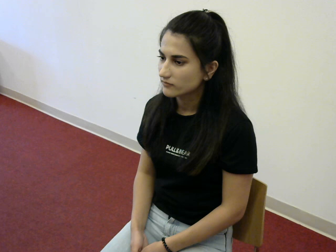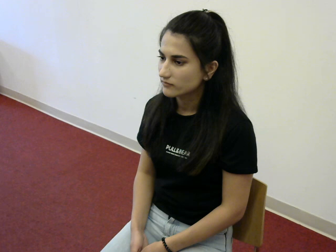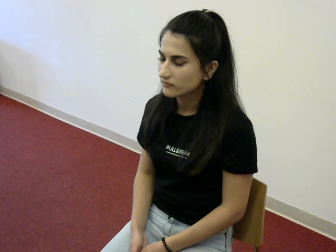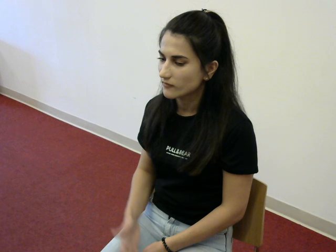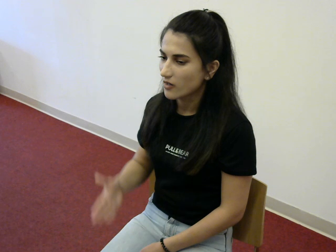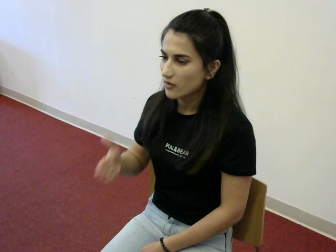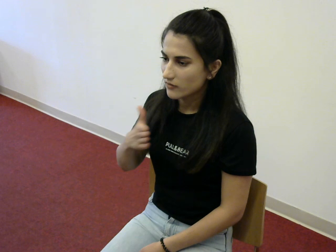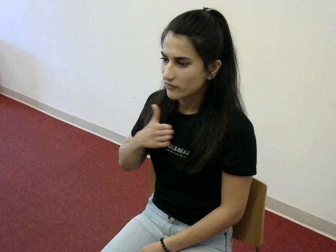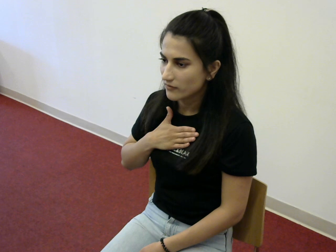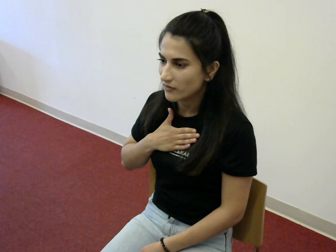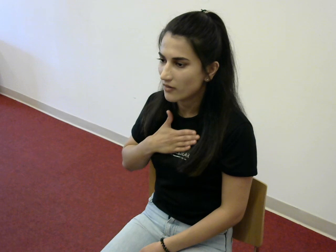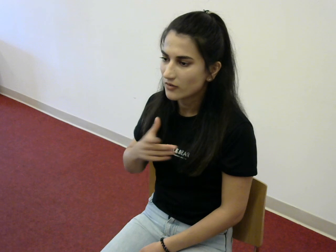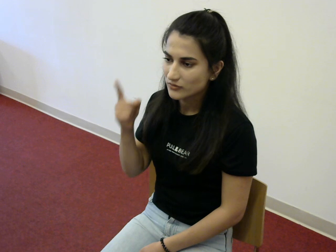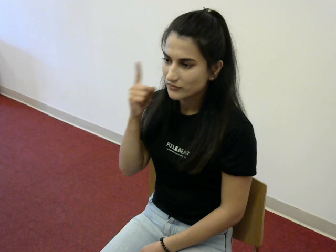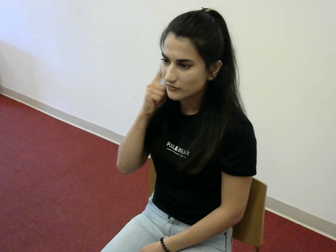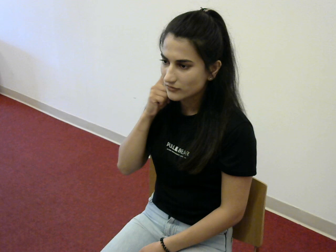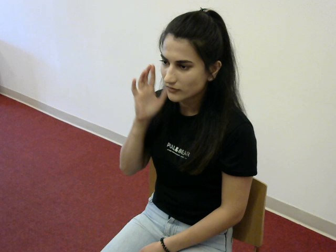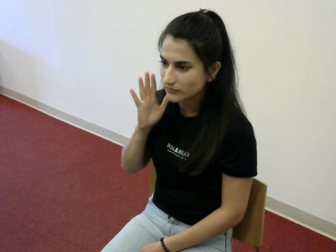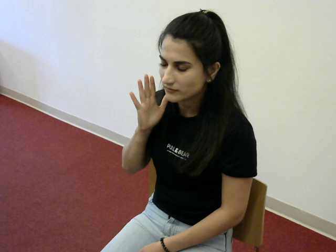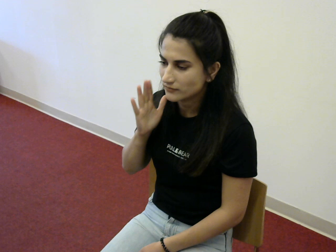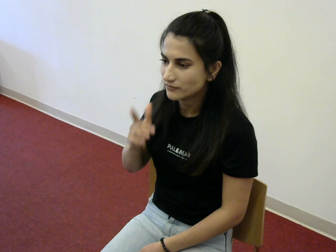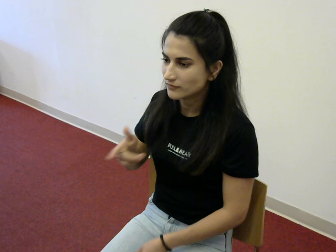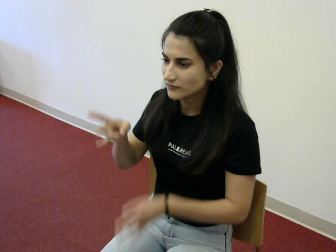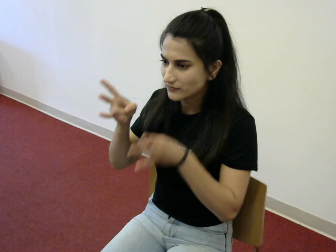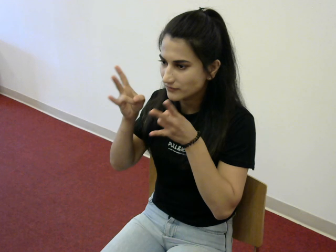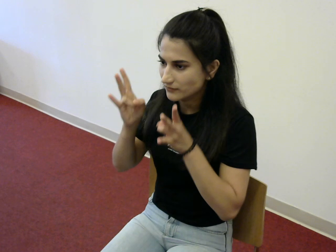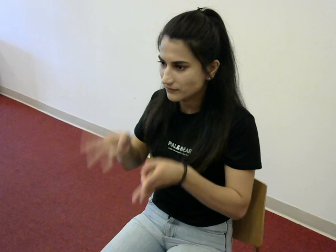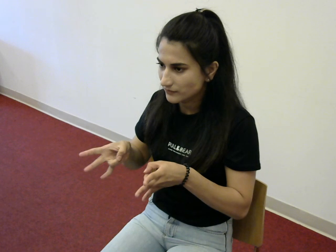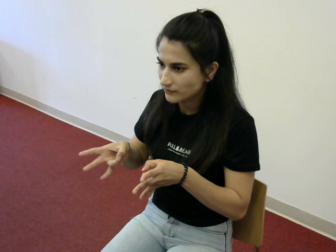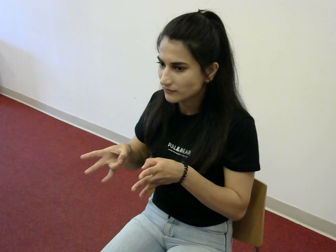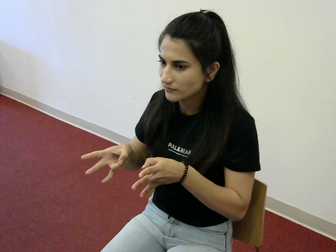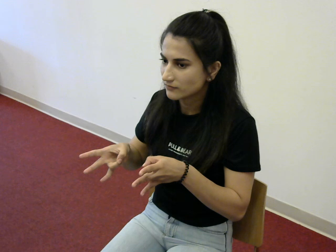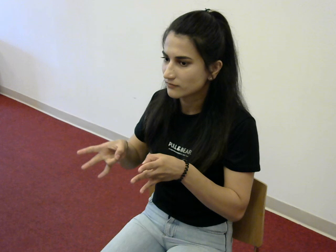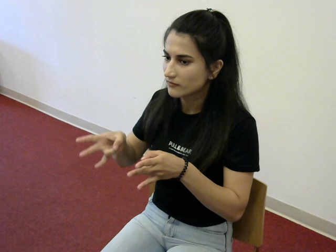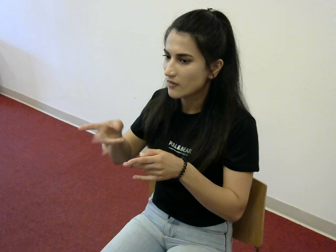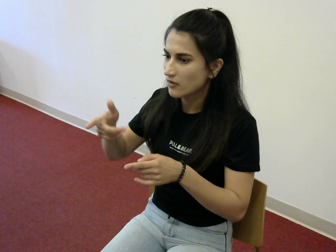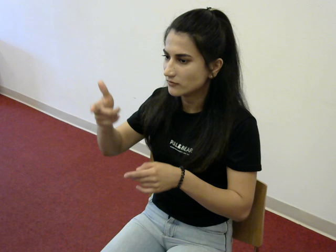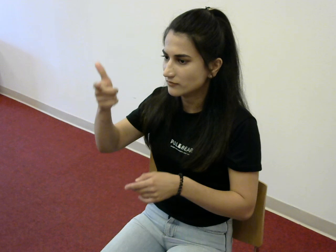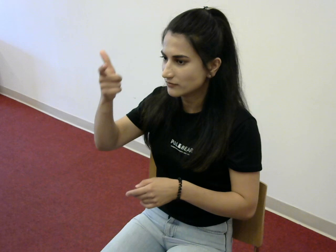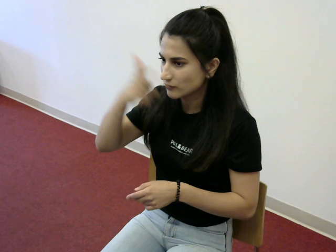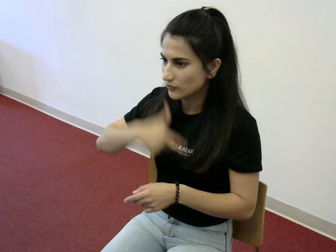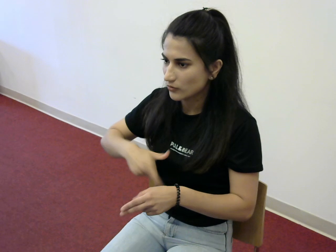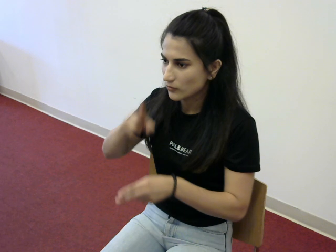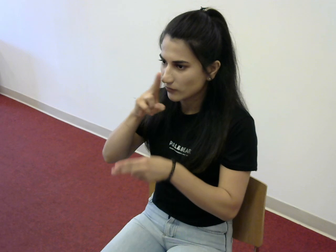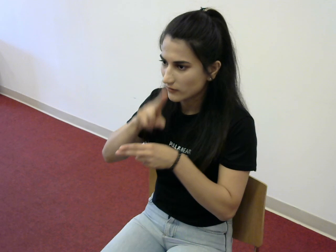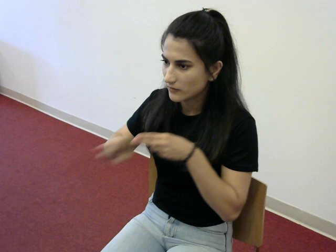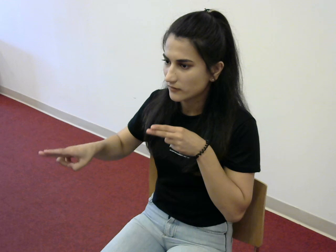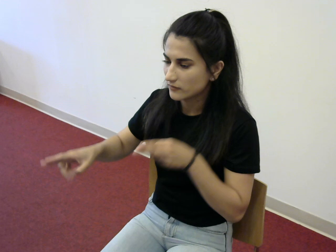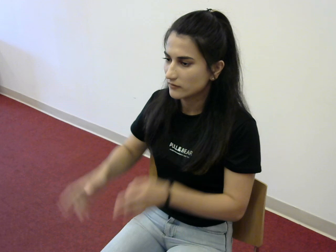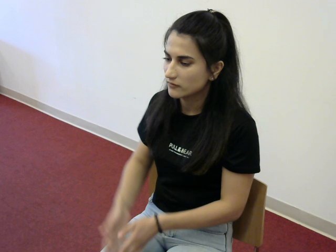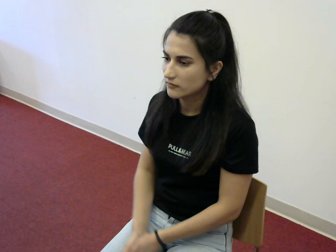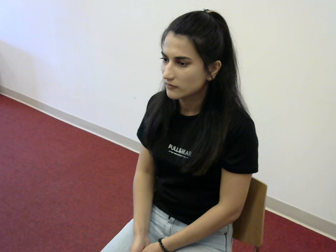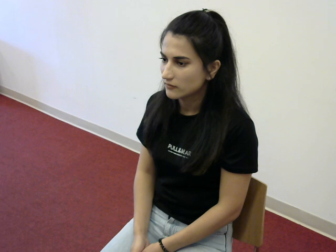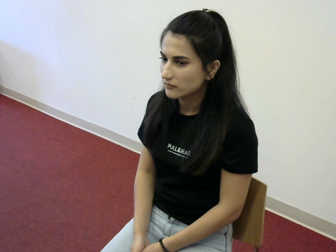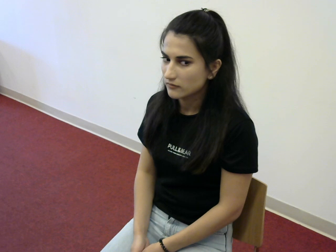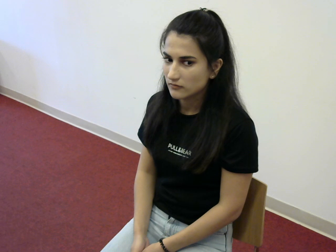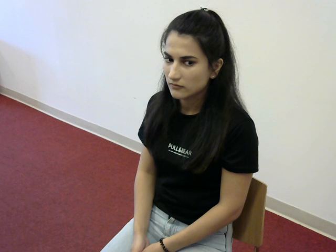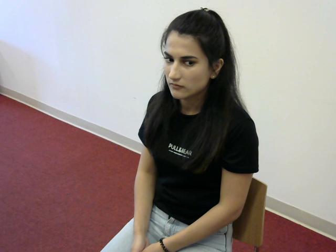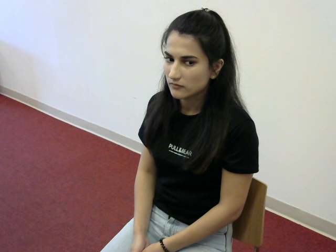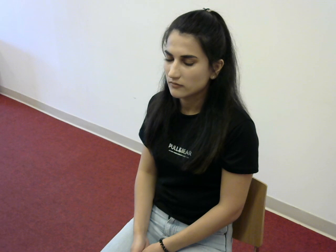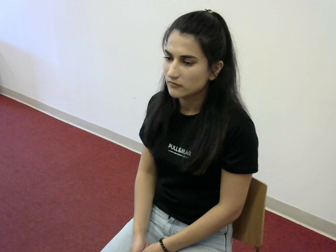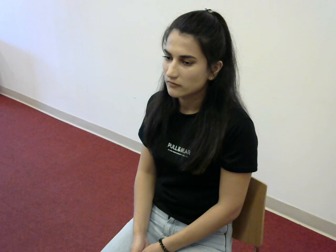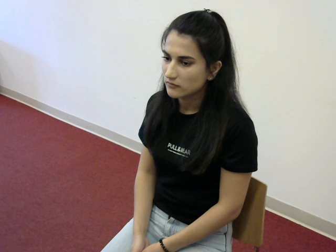Mən eşitməni qəza nəticəsində itirmişəm